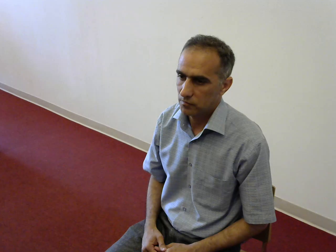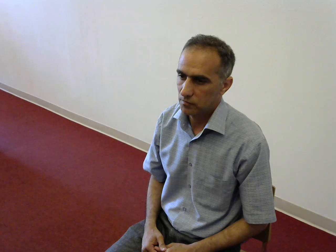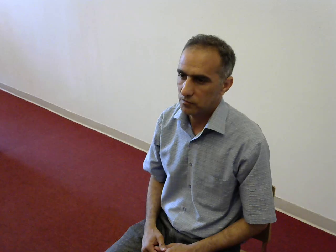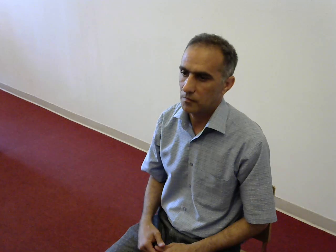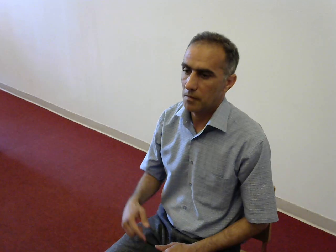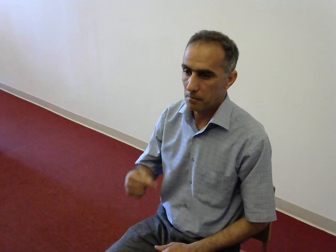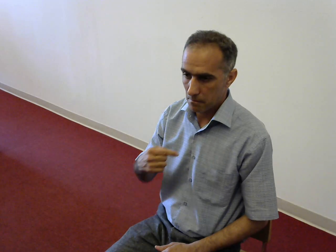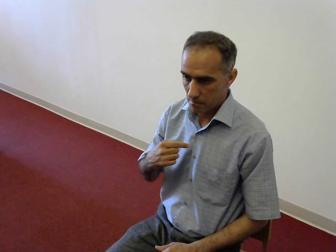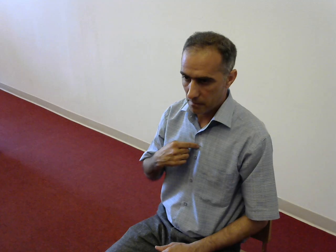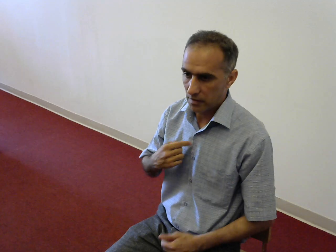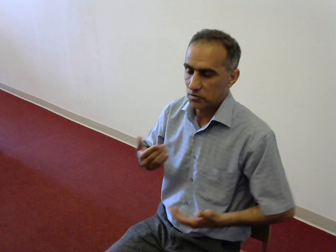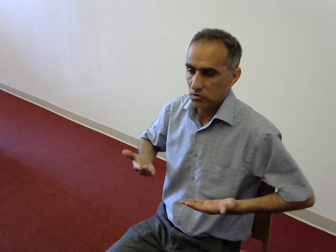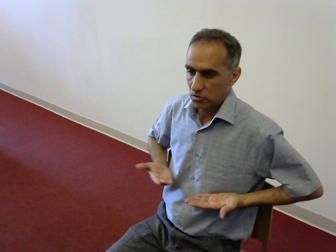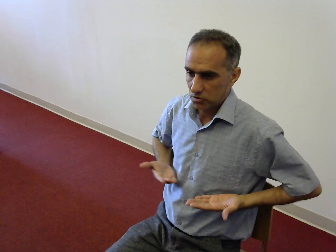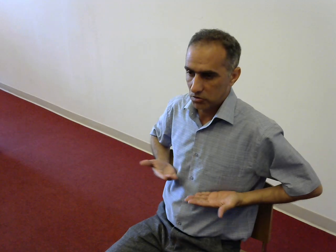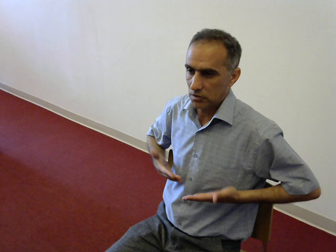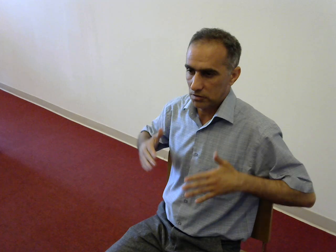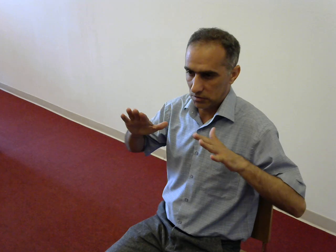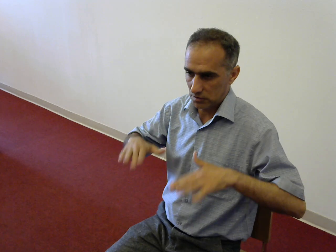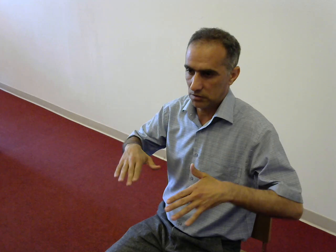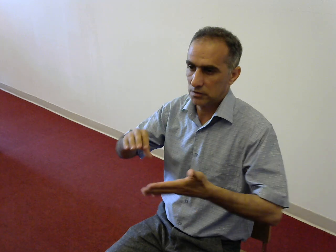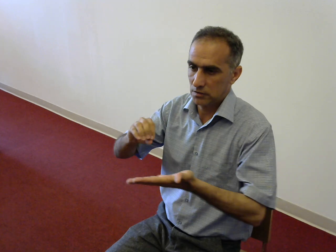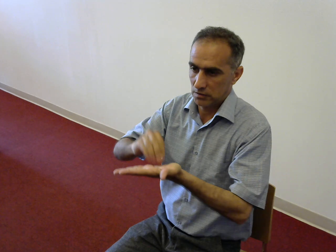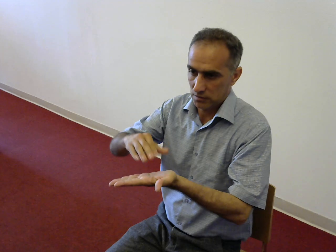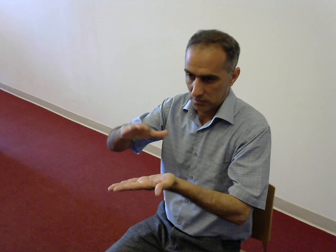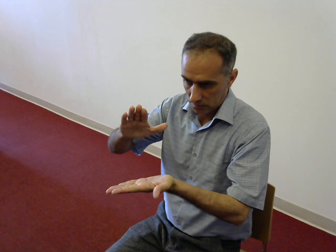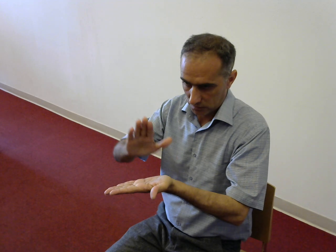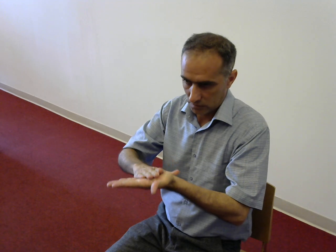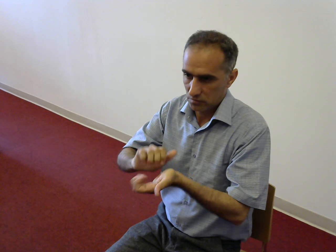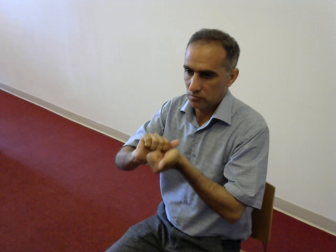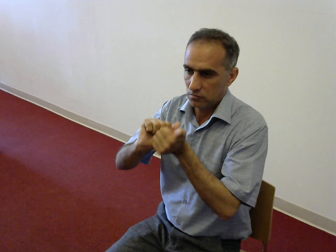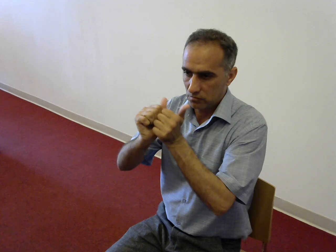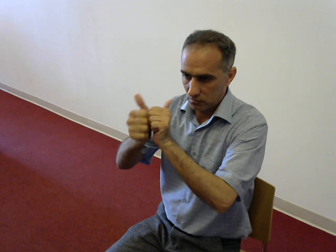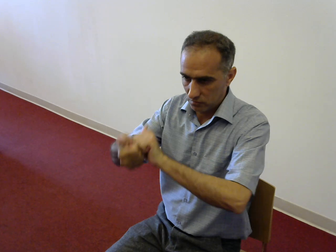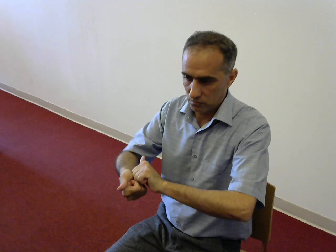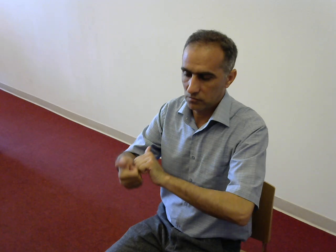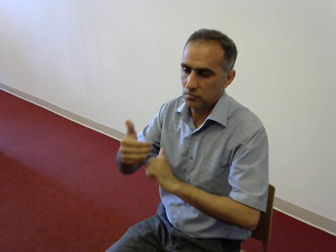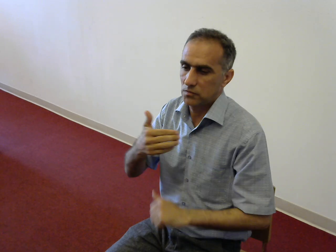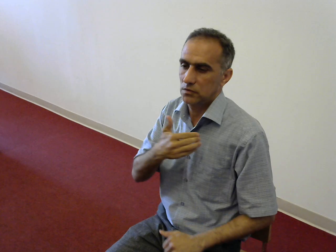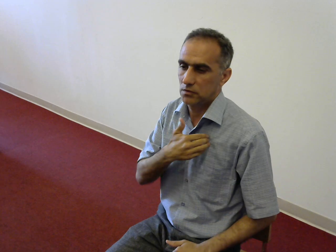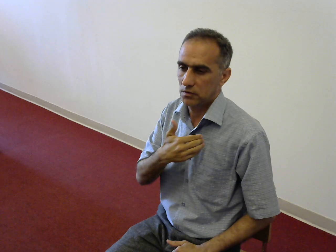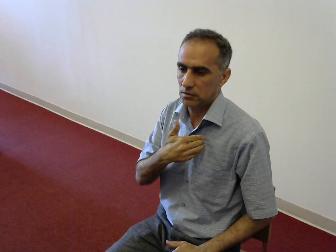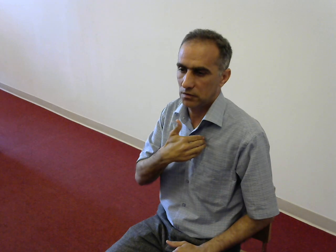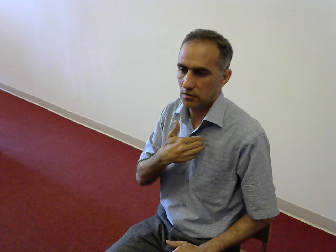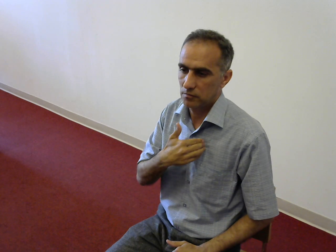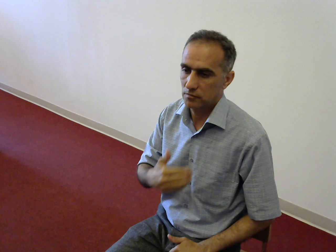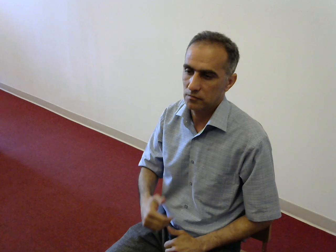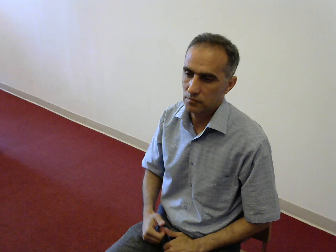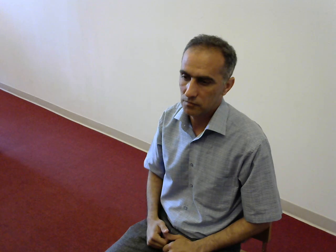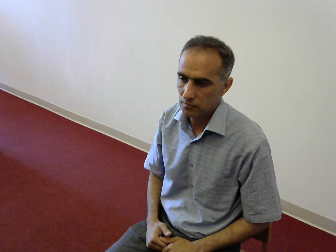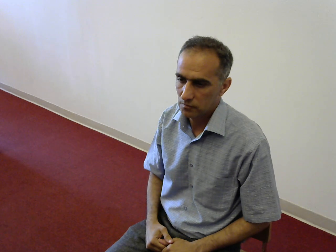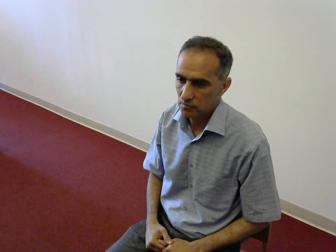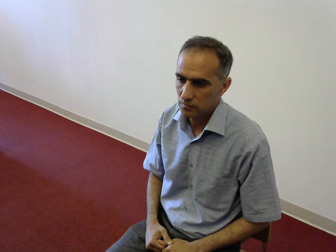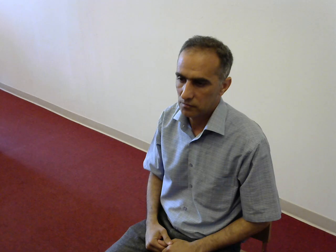Mən yaşayış yeri qeydiyyatımı dəyişmək istəyirəm